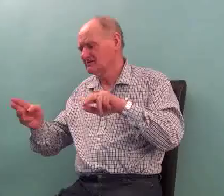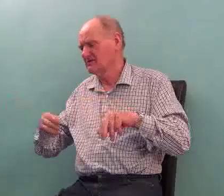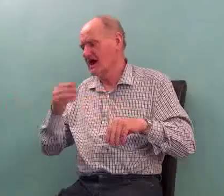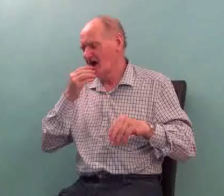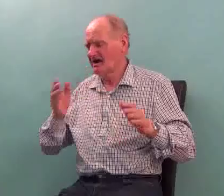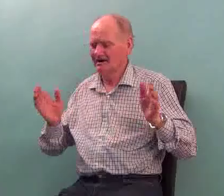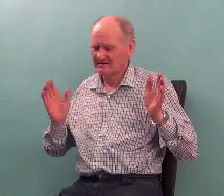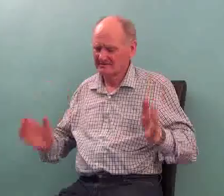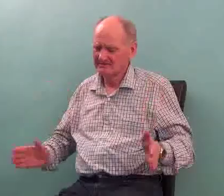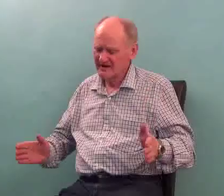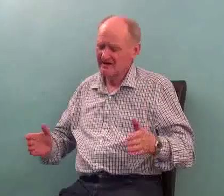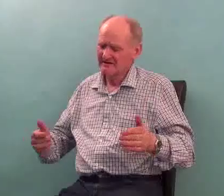Jemy dużą rybę.